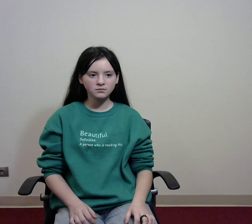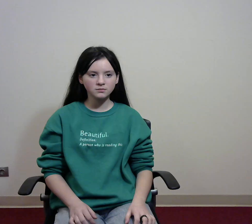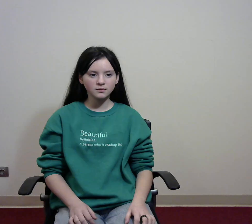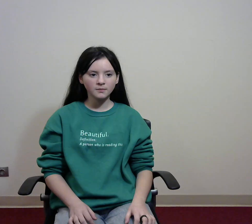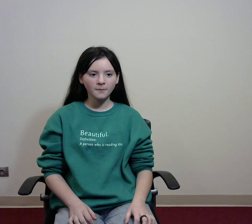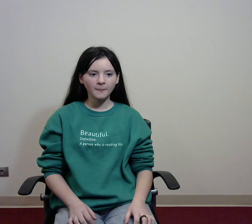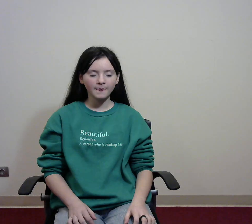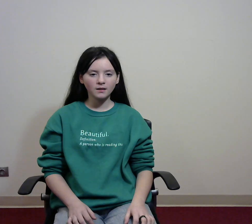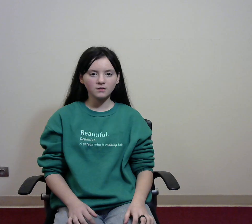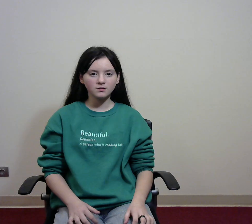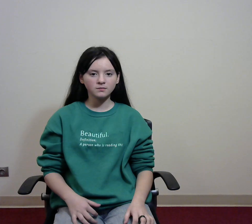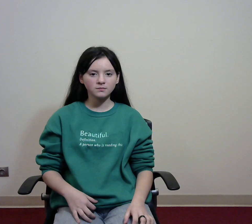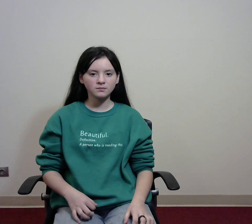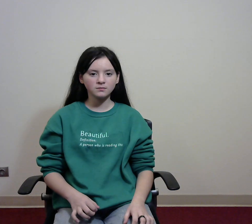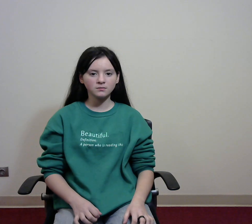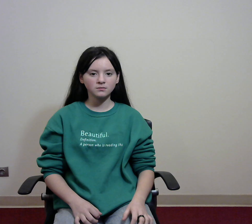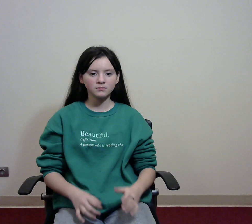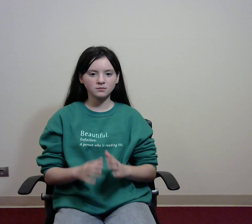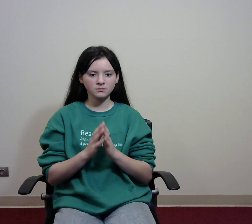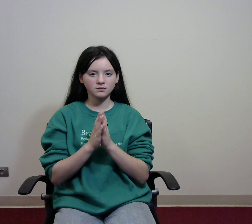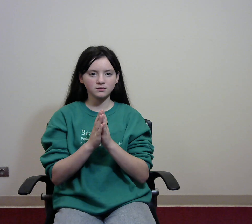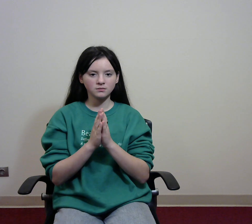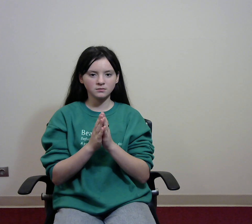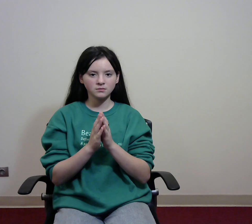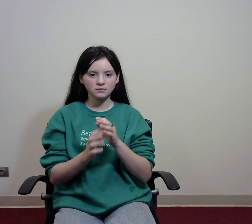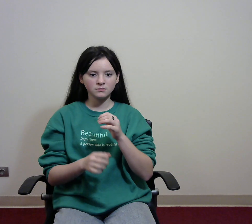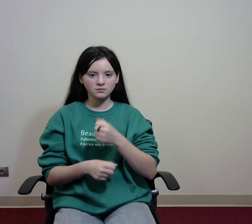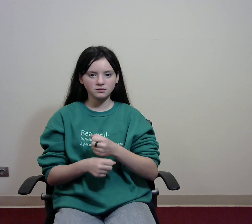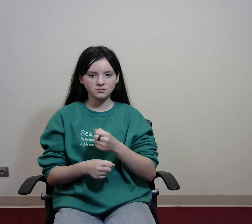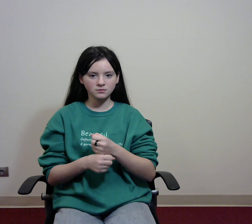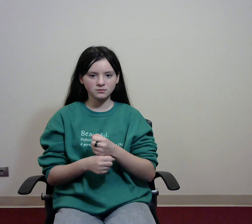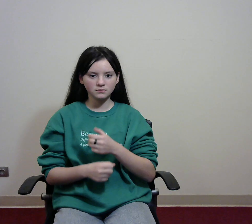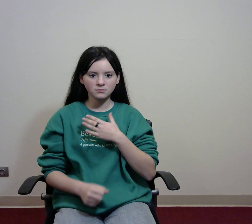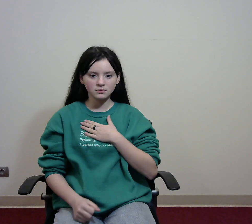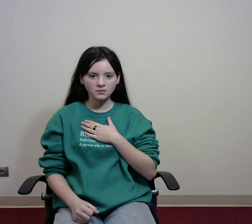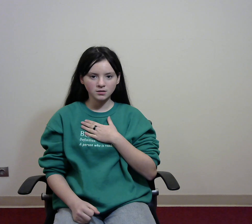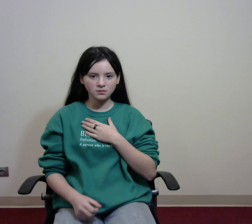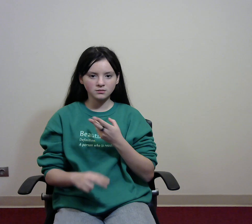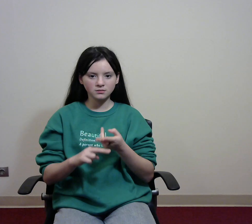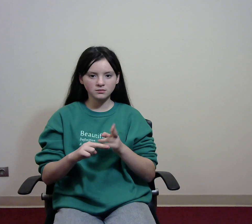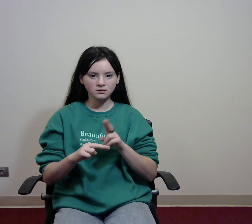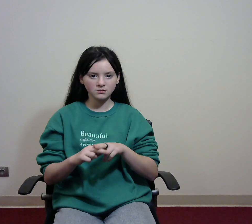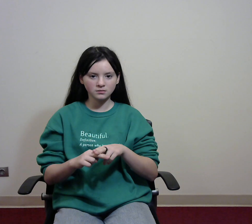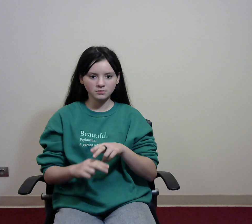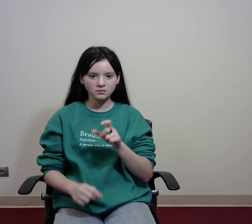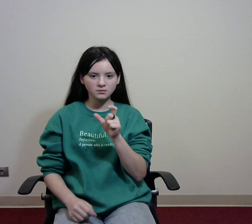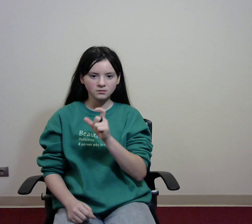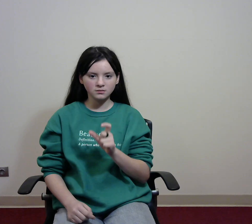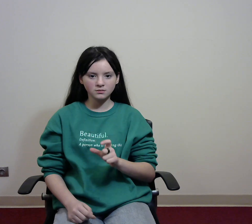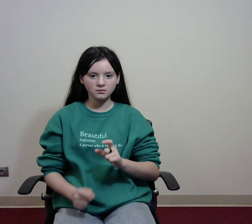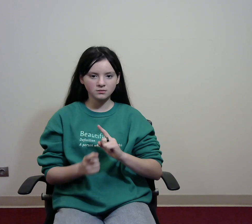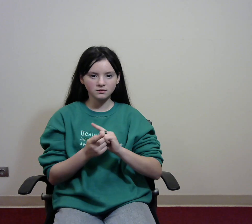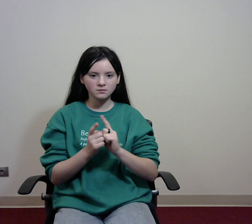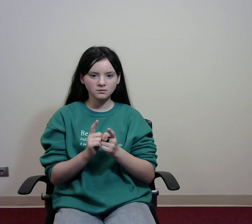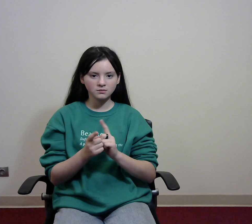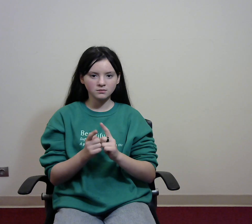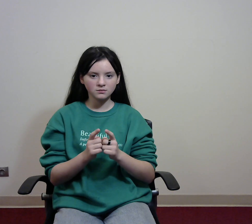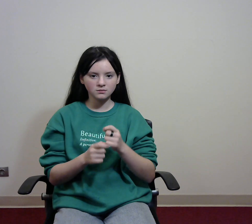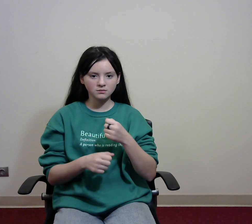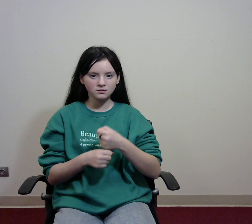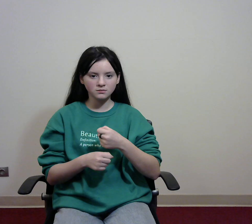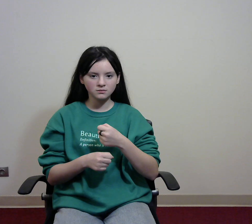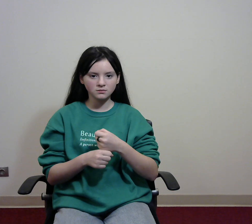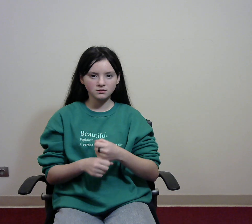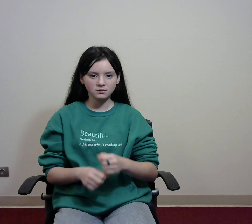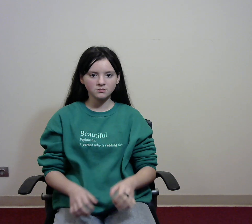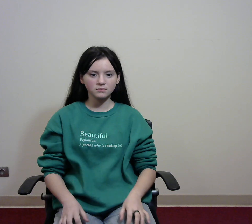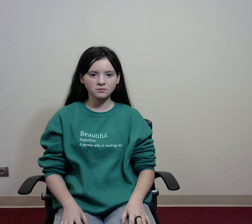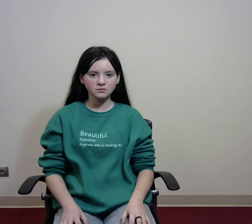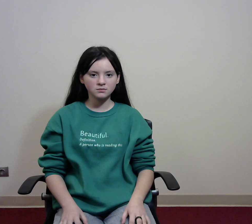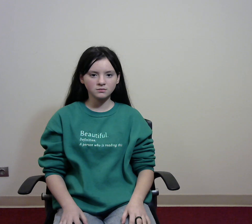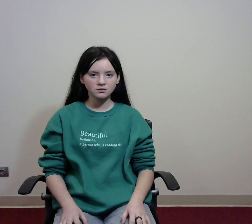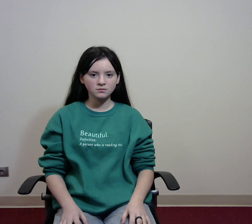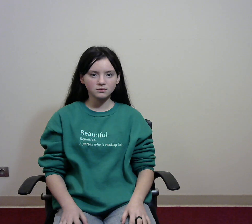Xahiş edirəm, mənə bu şeiri tərcümə edin